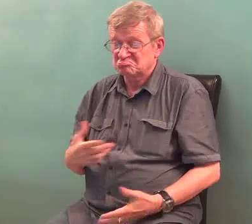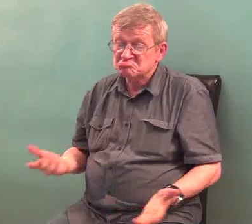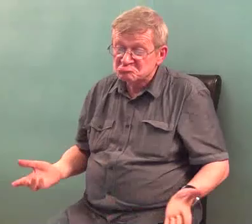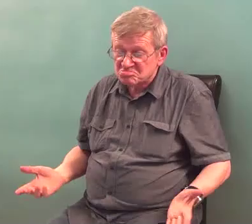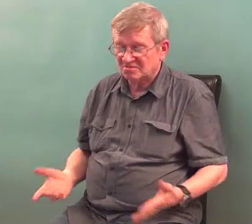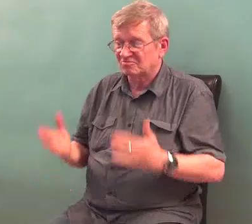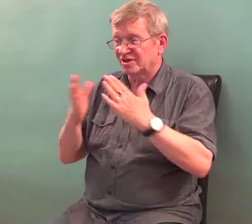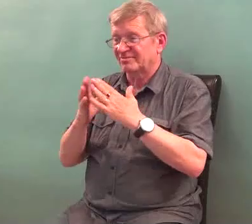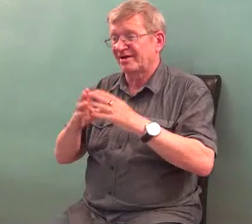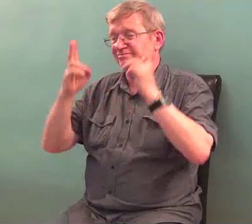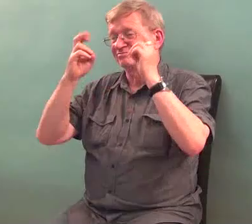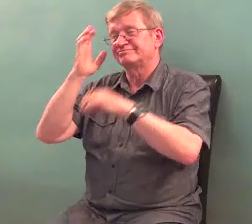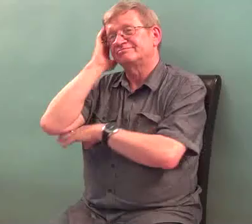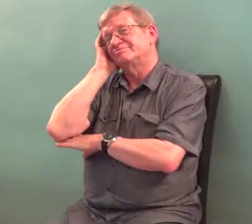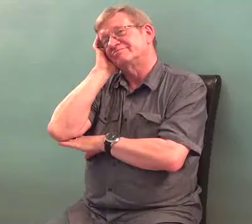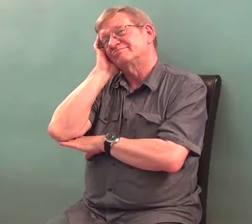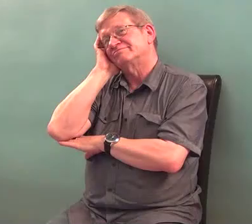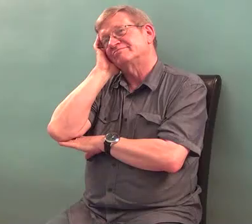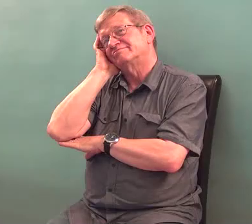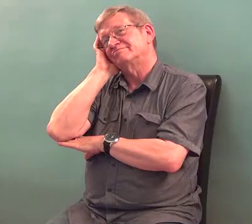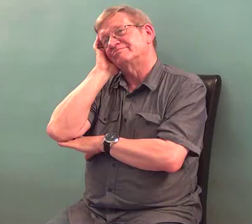Siedzę sobie w domu i nic nie robię.